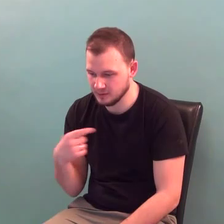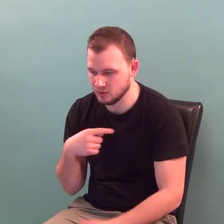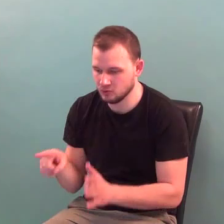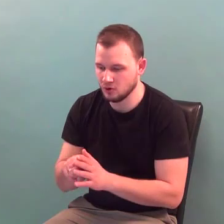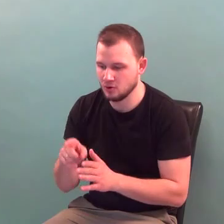Ja do...